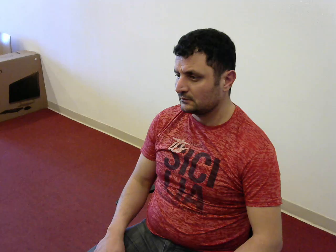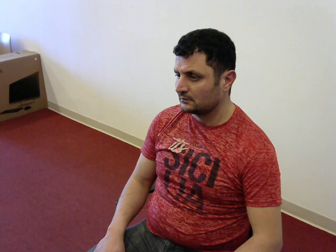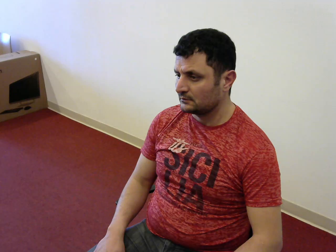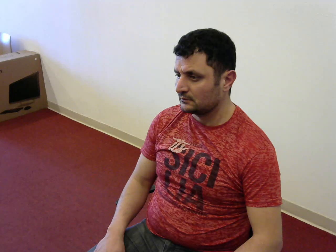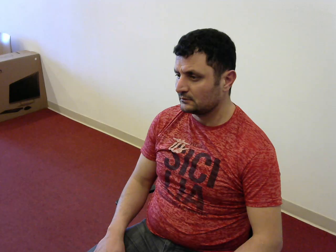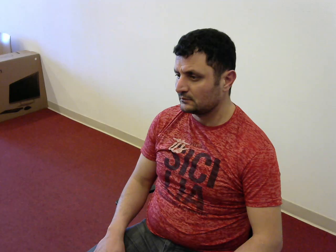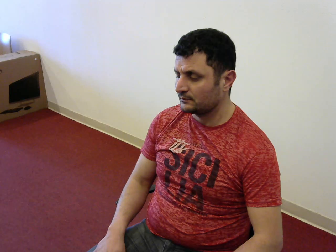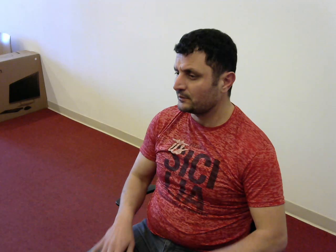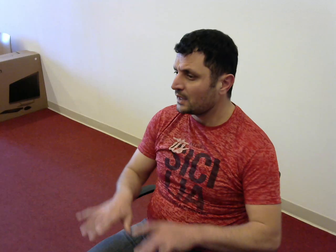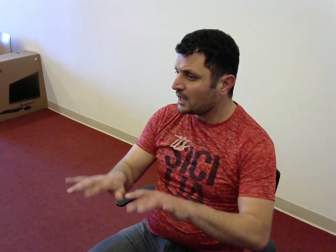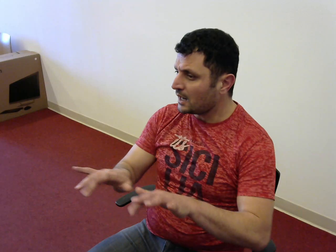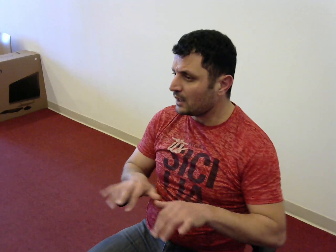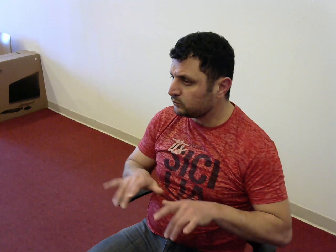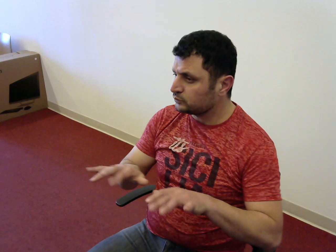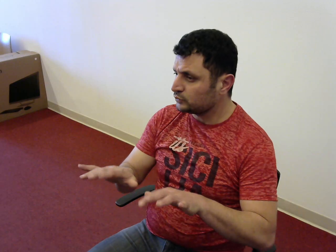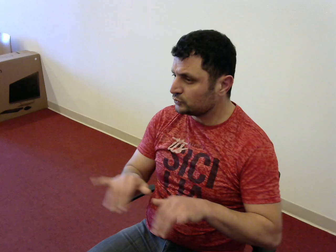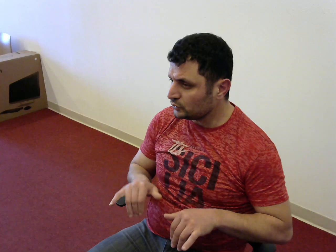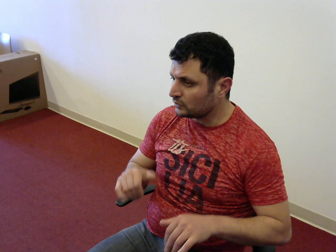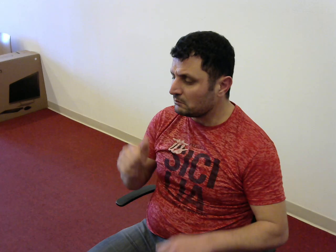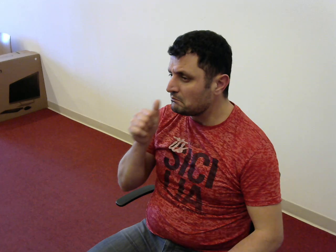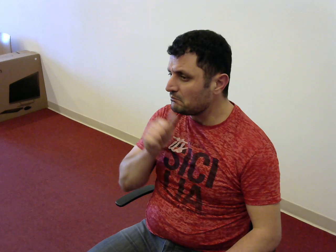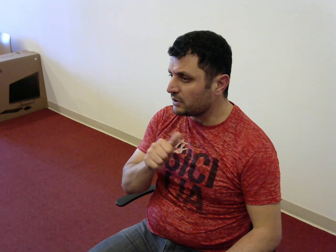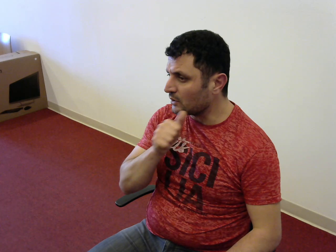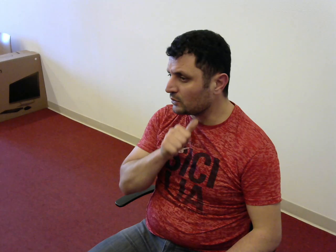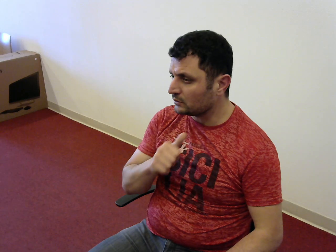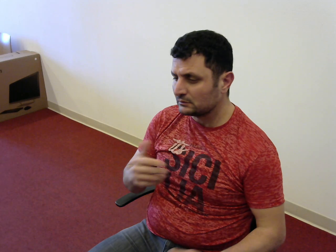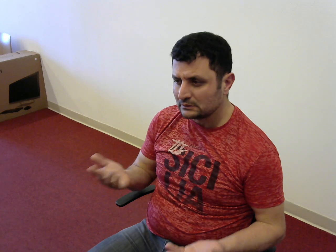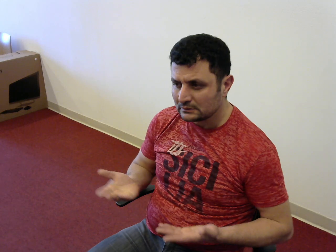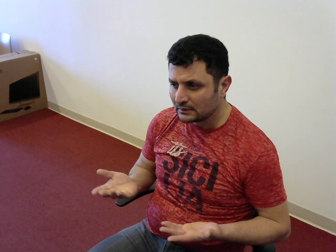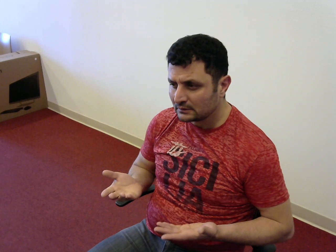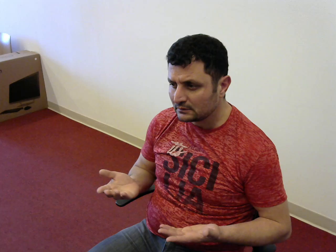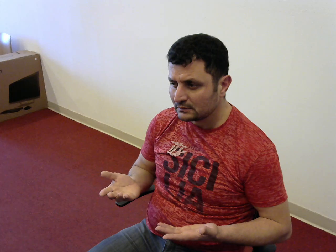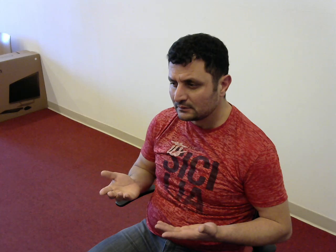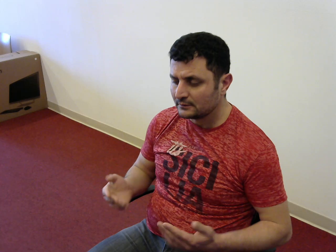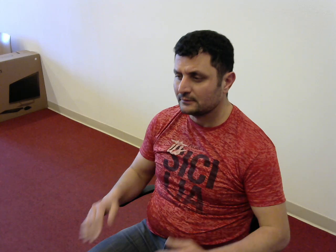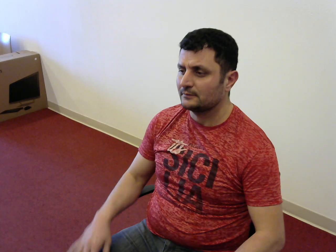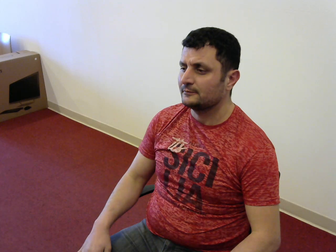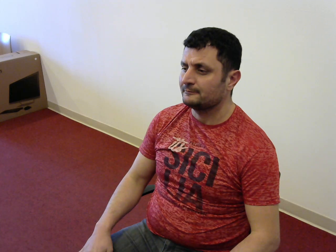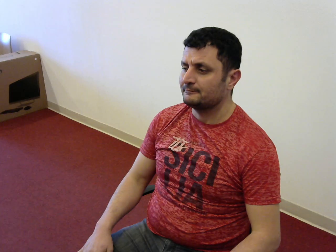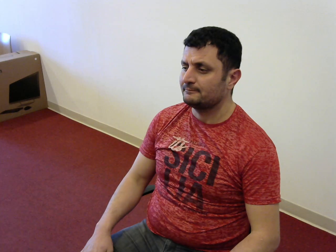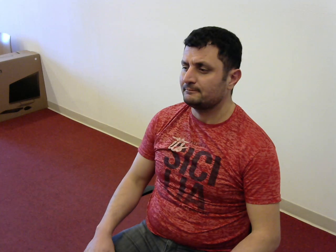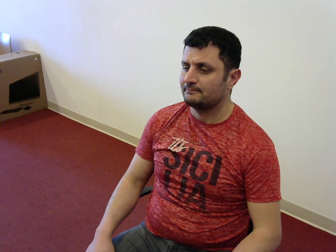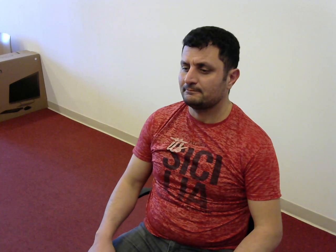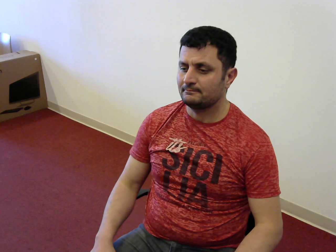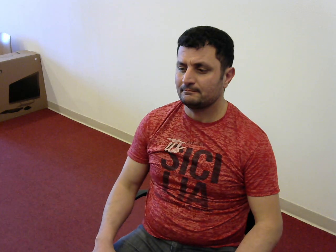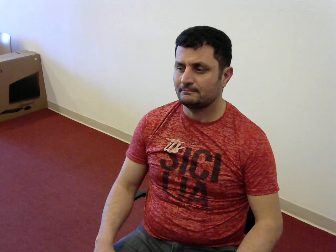Kompüterin parolu nədir?